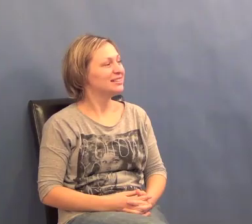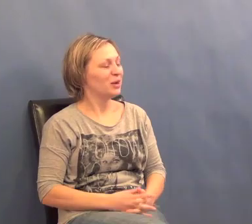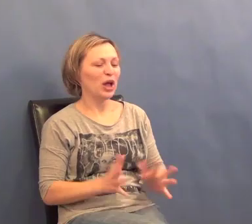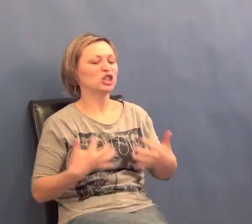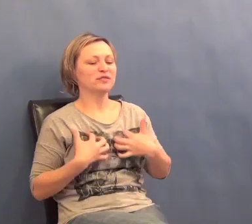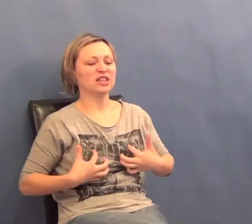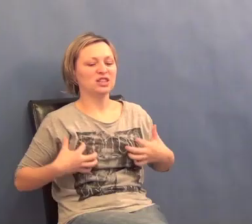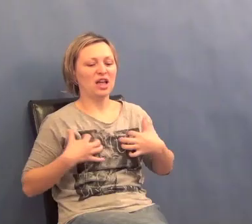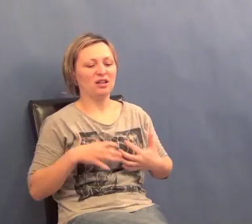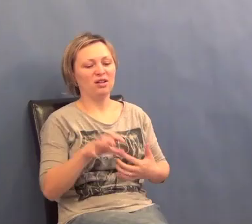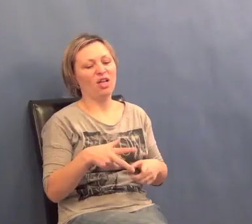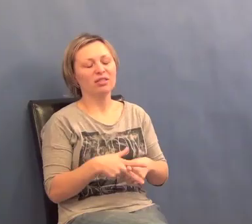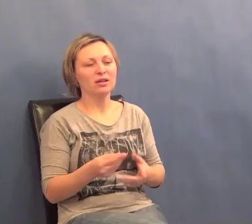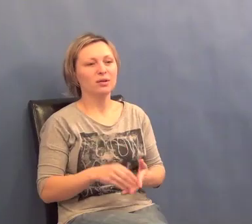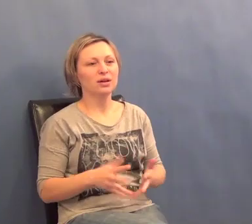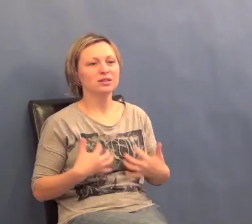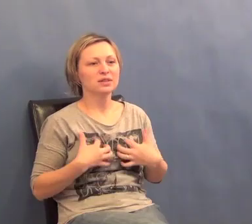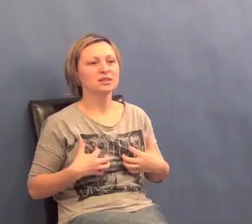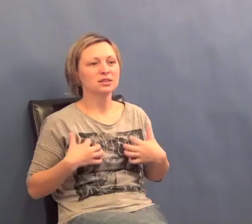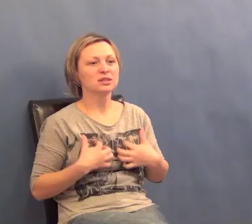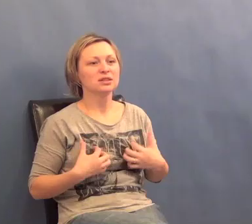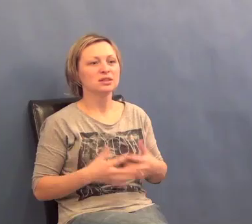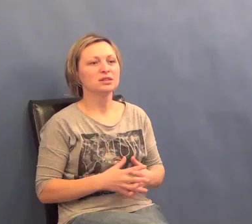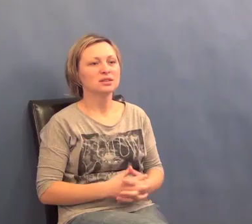Czyli to dotyczy tylko zwierząt, koni.